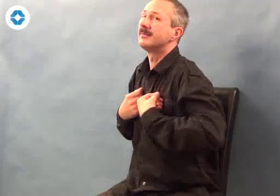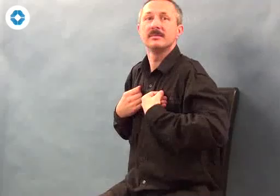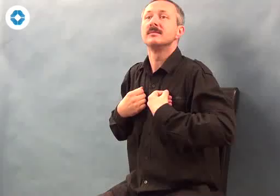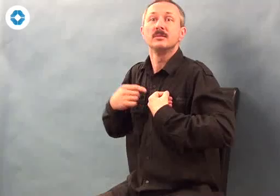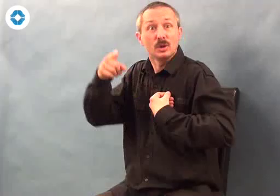Trzeba naprawić szybę?